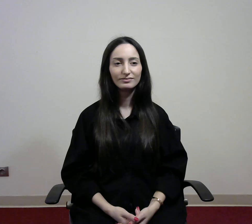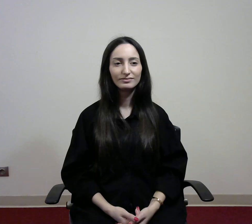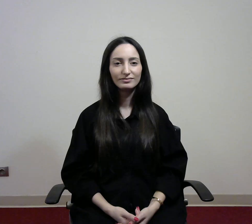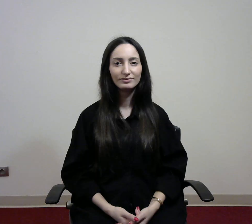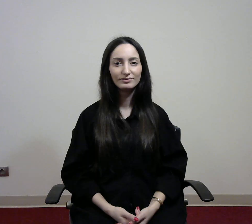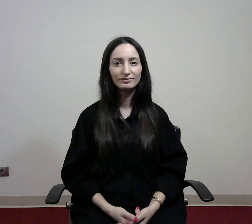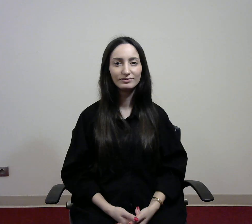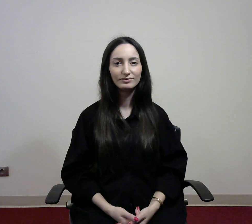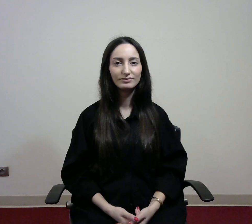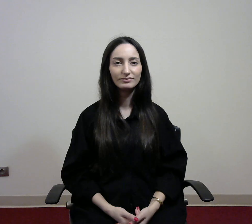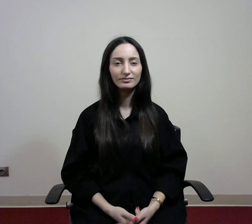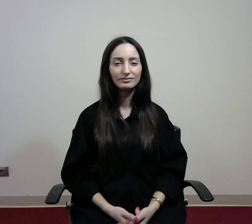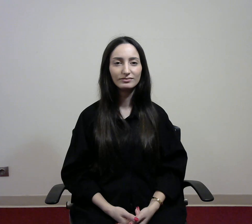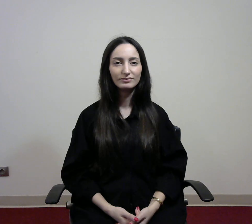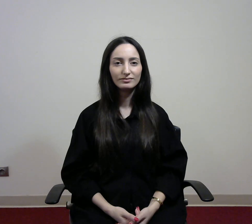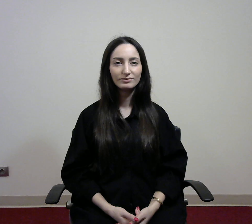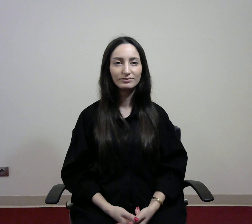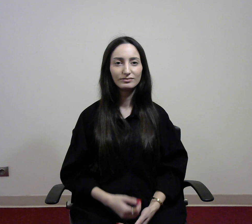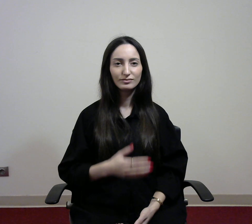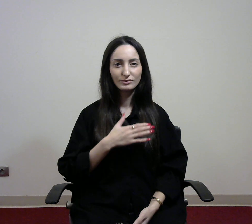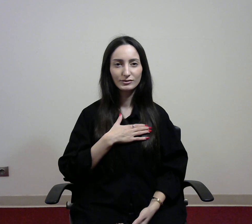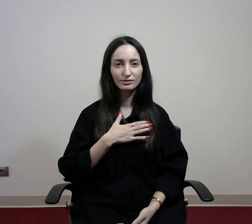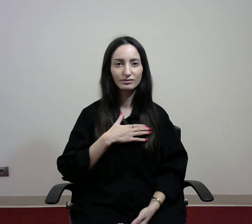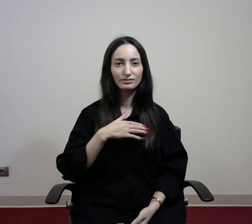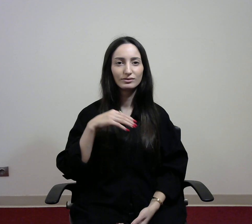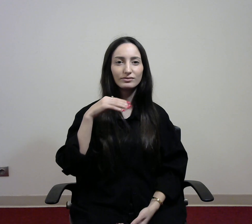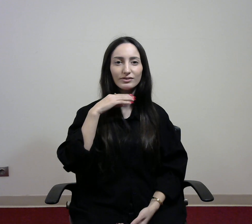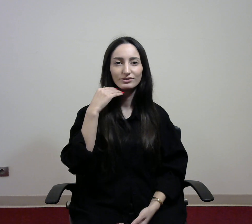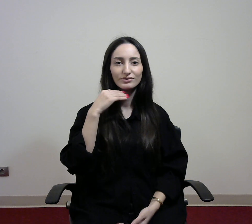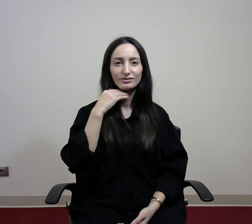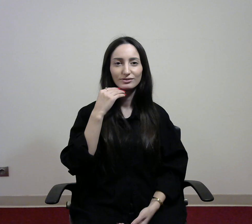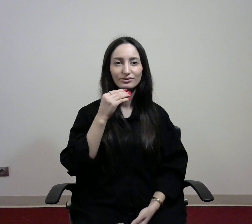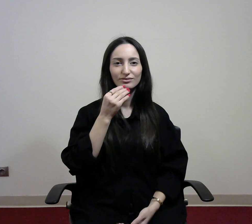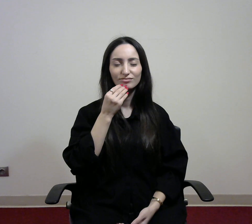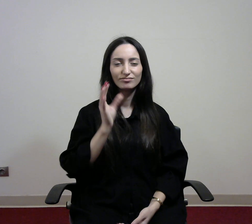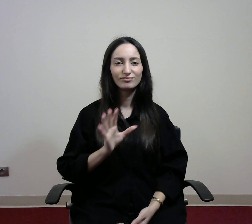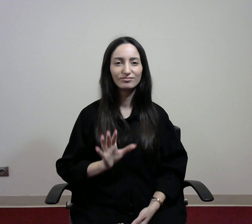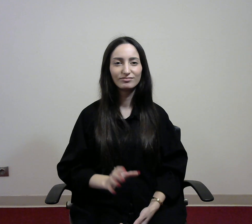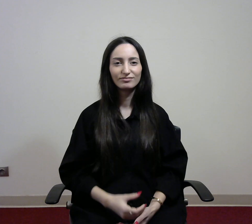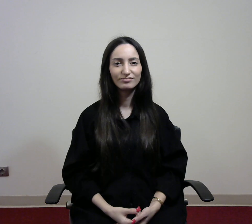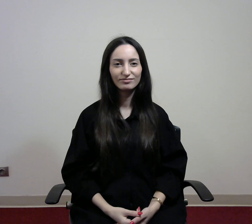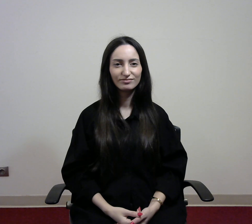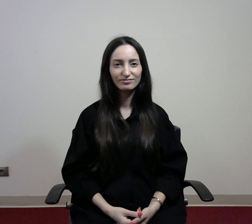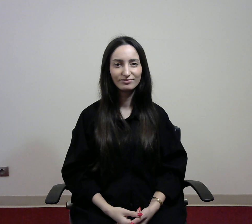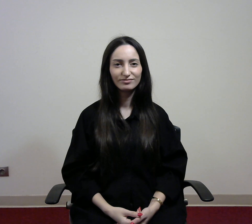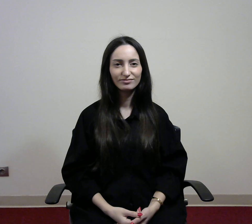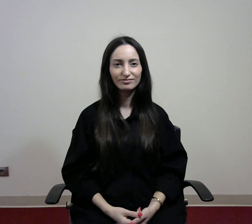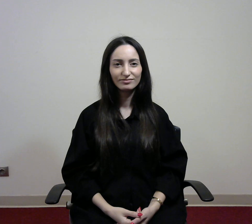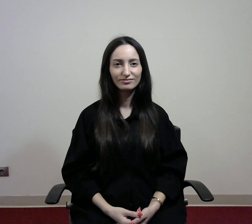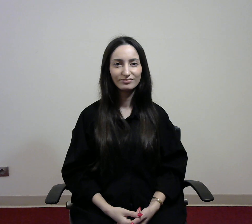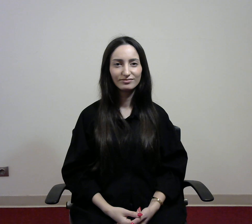Mən ət yemirəm